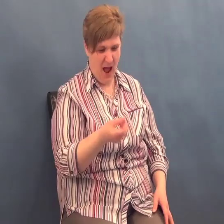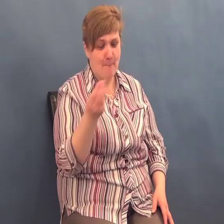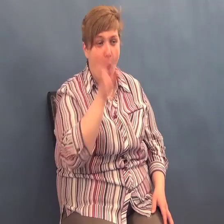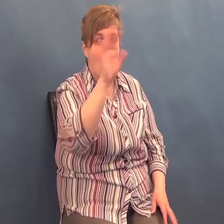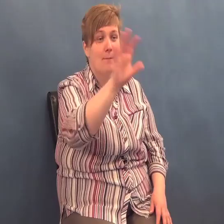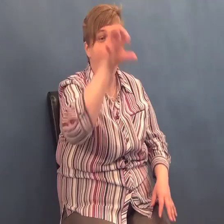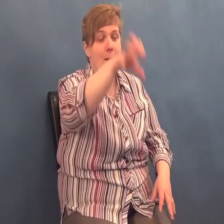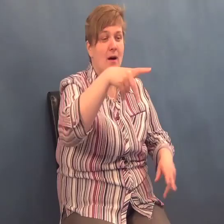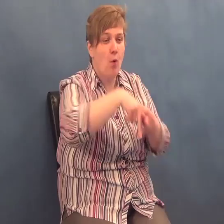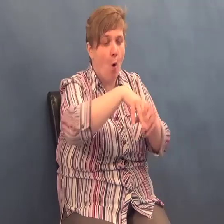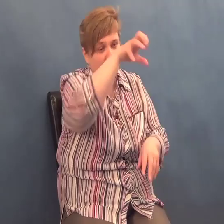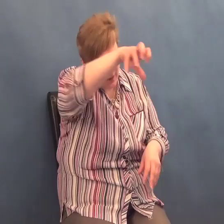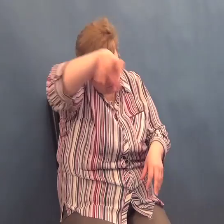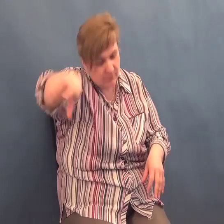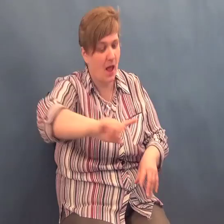Może to dotyczy koni?